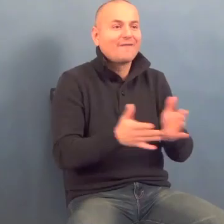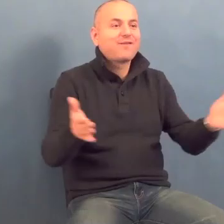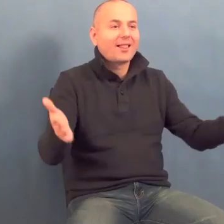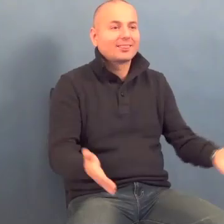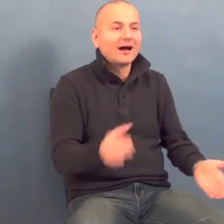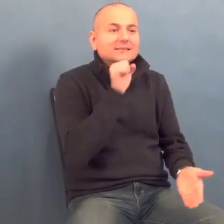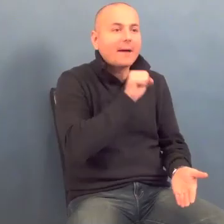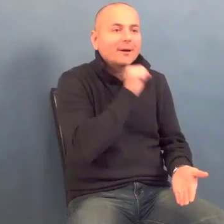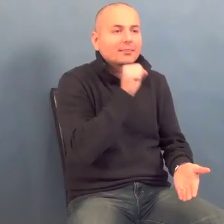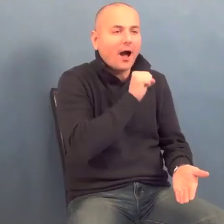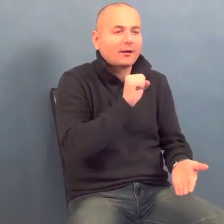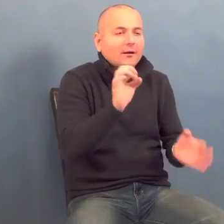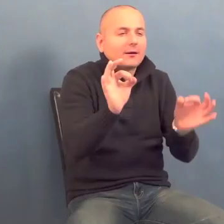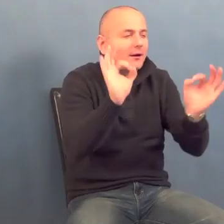Albo to jest zabytkowa wanna.